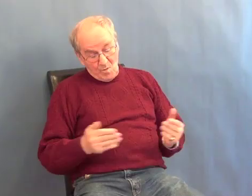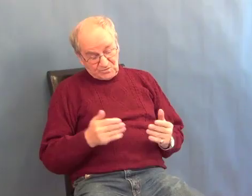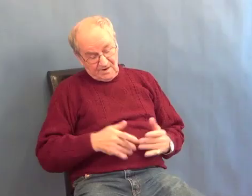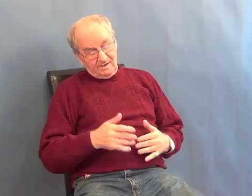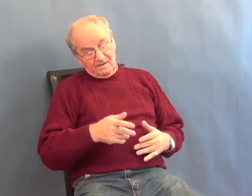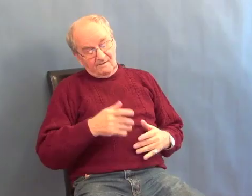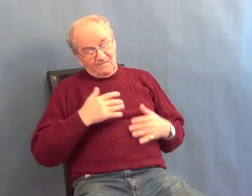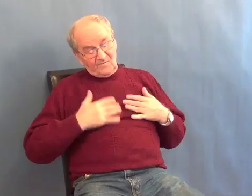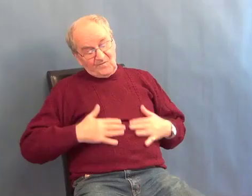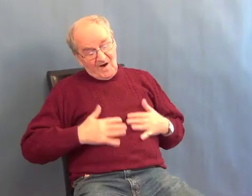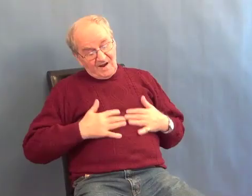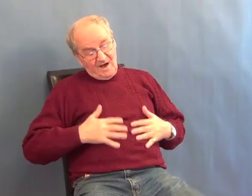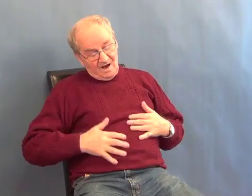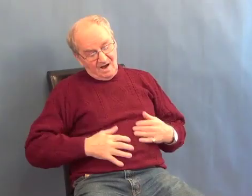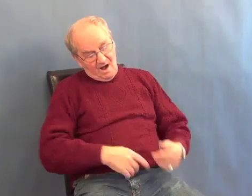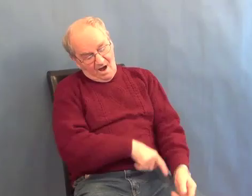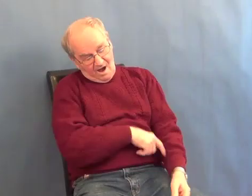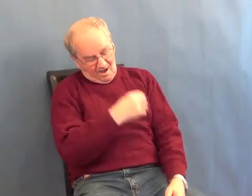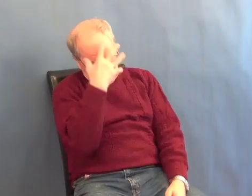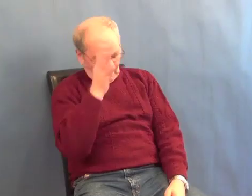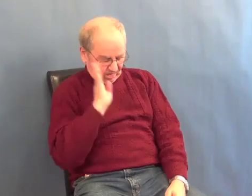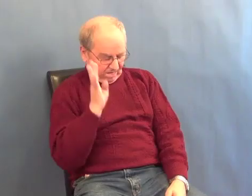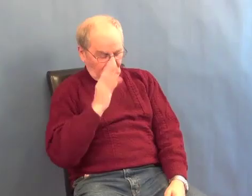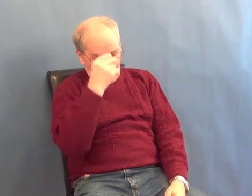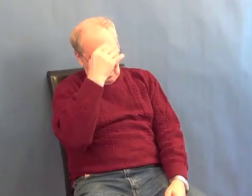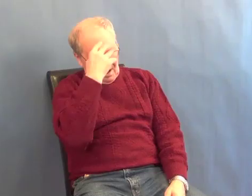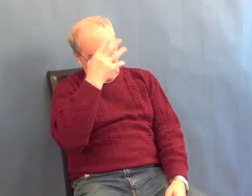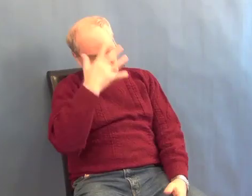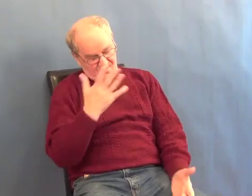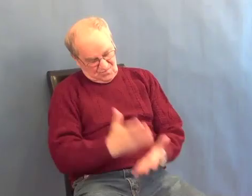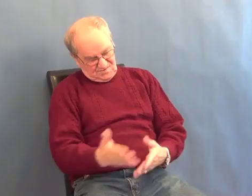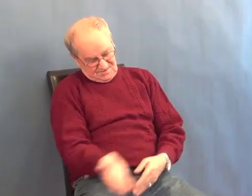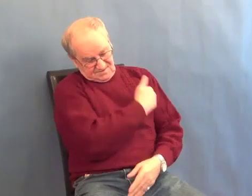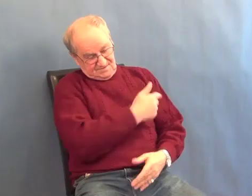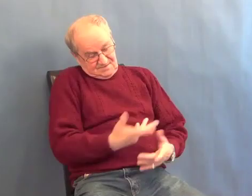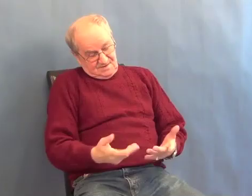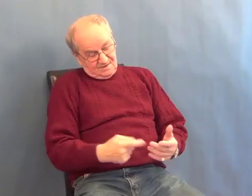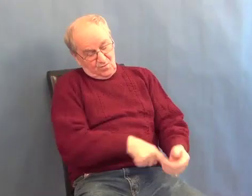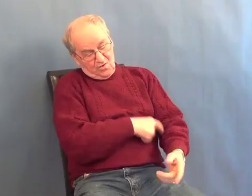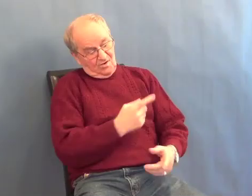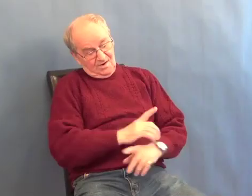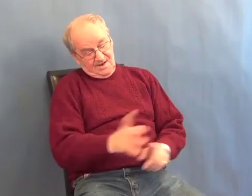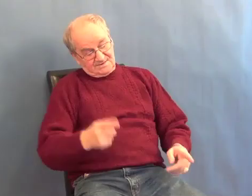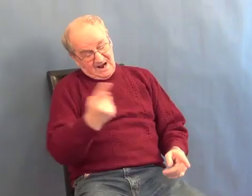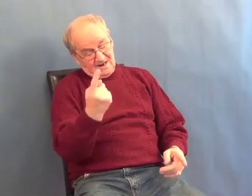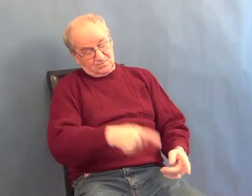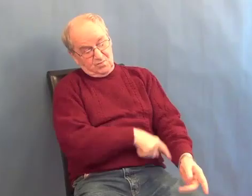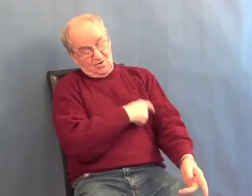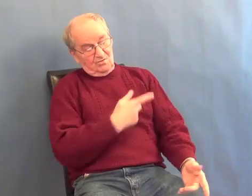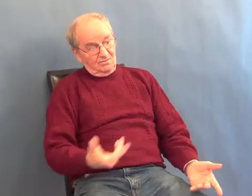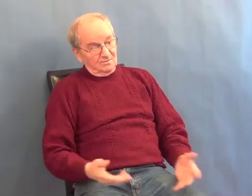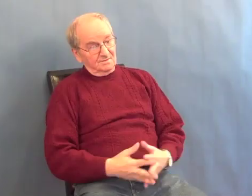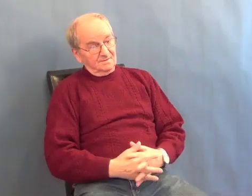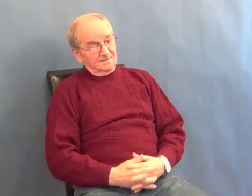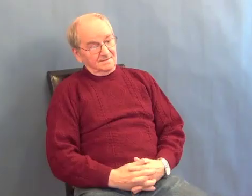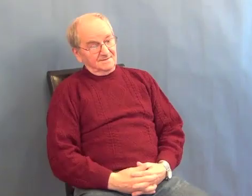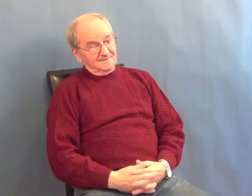Może to dotyczy kogoś, kto długo się kąpie pod prysznicem, a powinien już kończyć i wychodzić. Zakaz mówi, że nie wolno się długo kąpać.